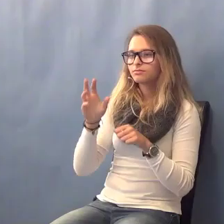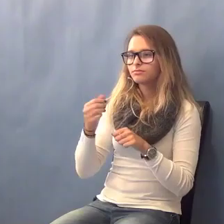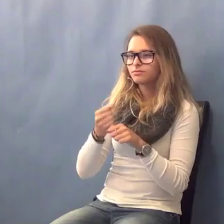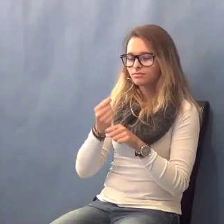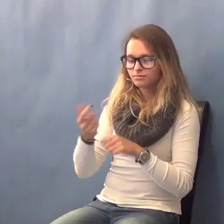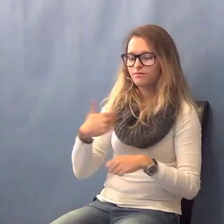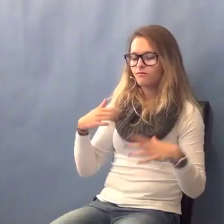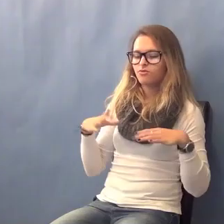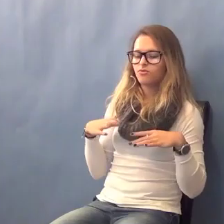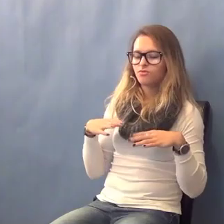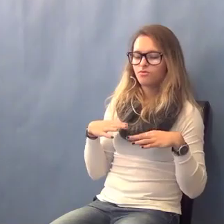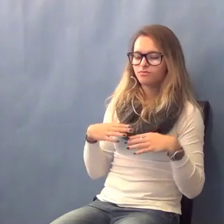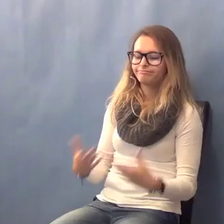Pracujesz, a ja mam wolne.